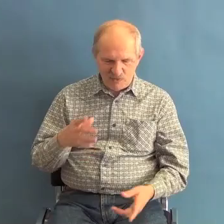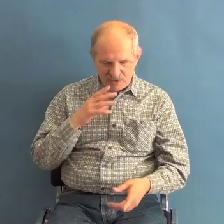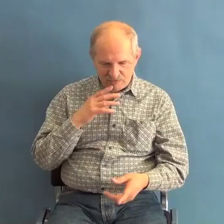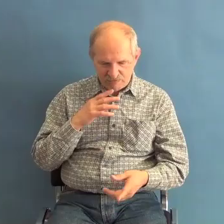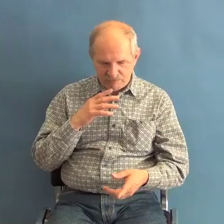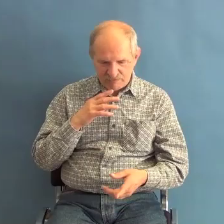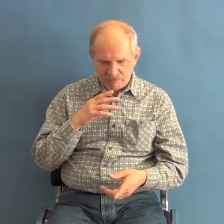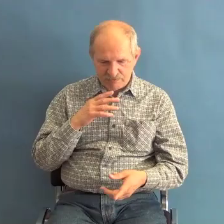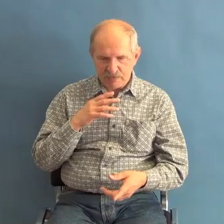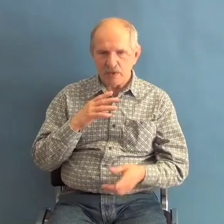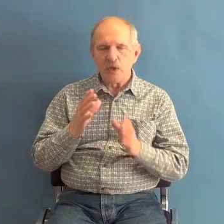Coś jakby...